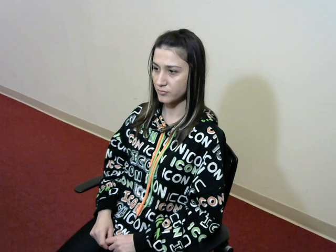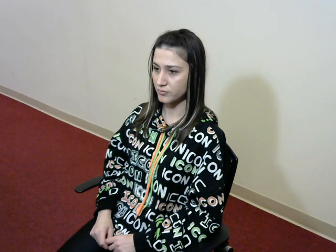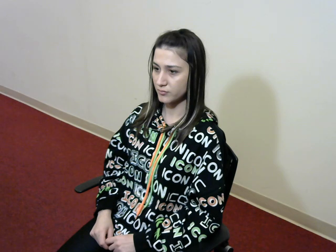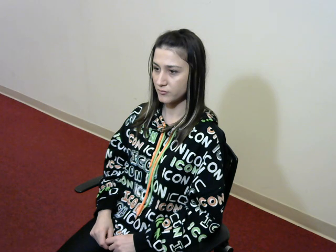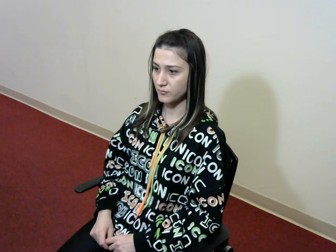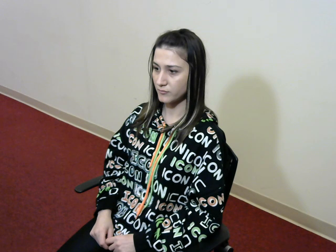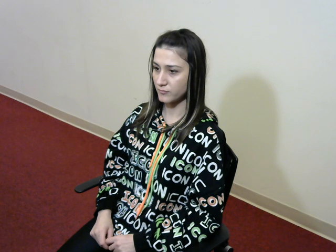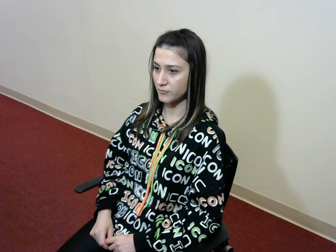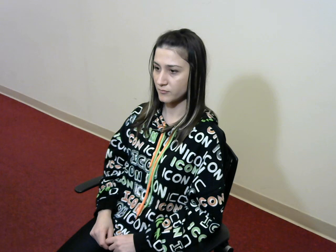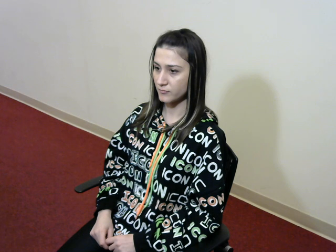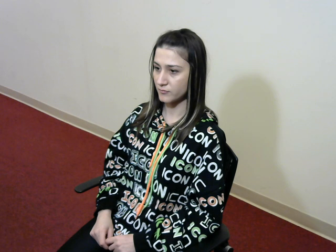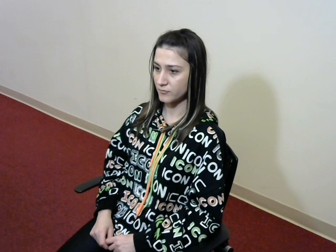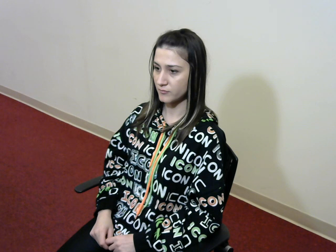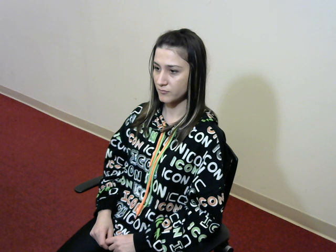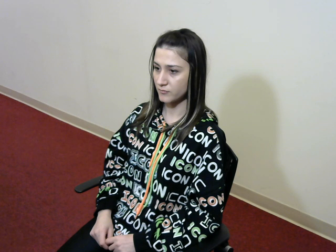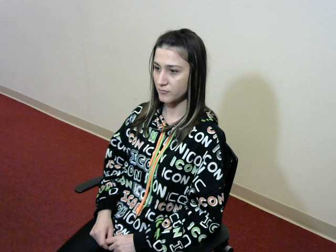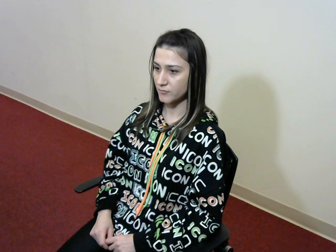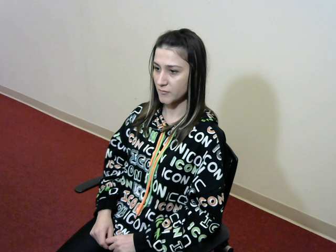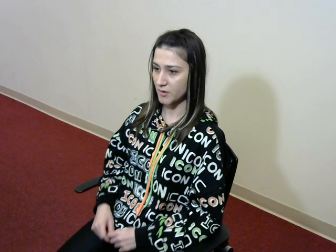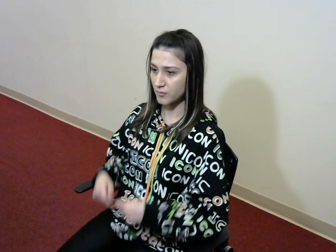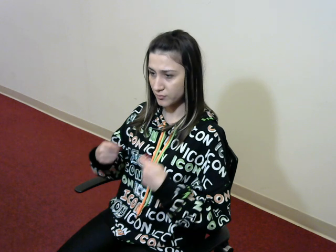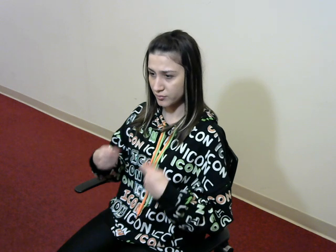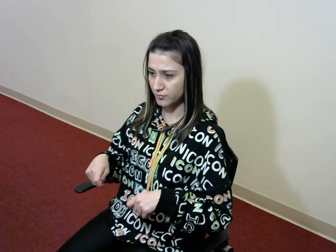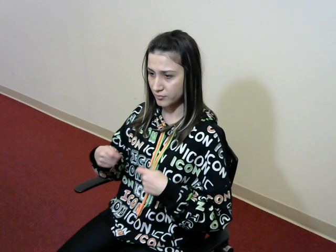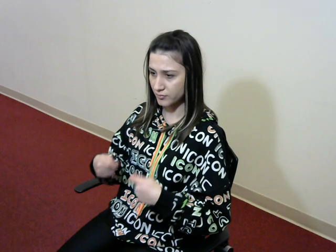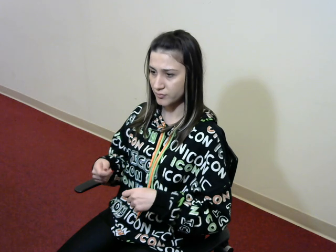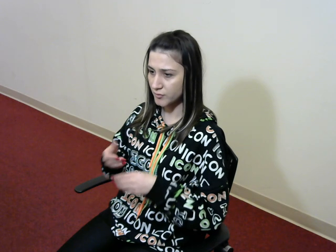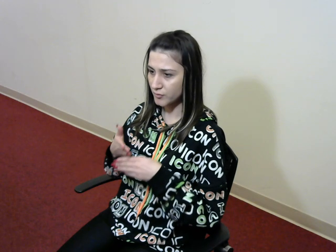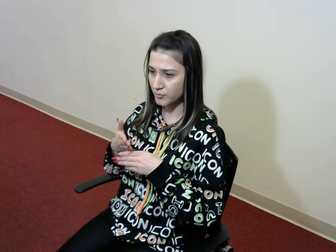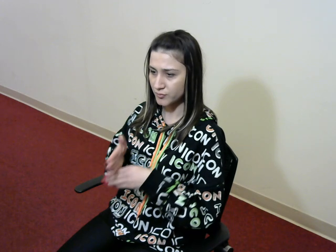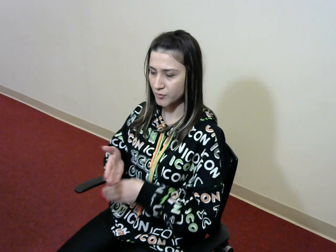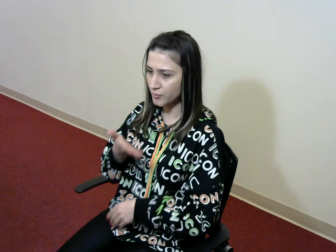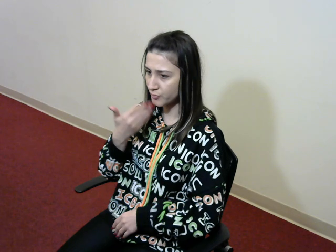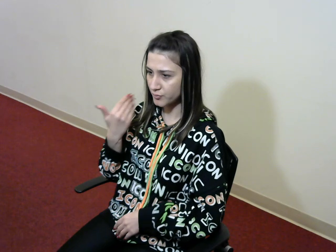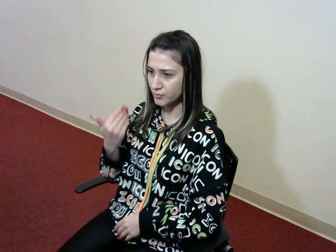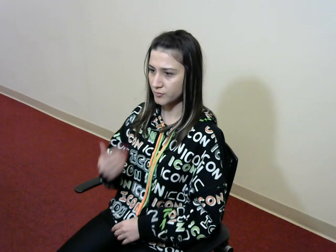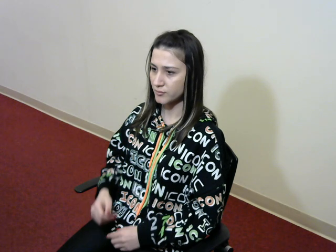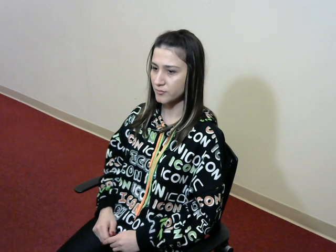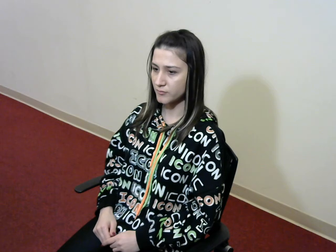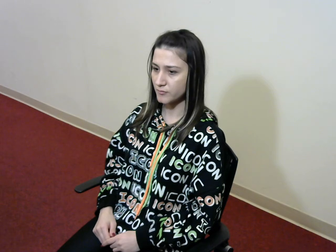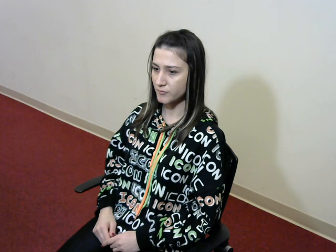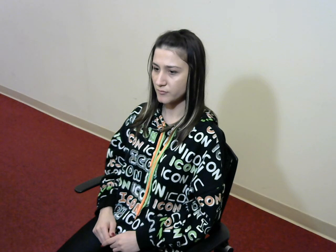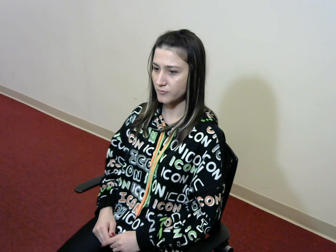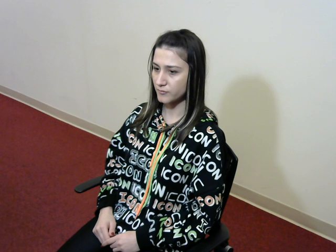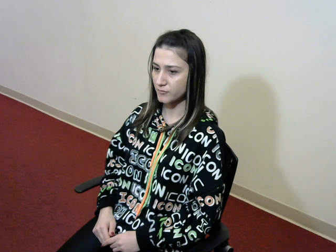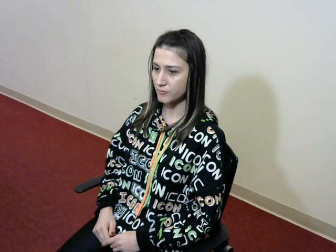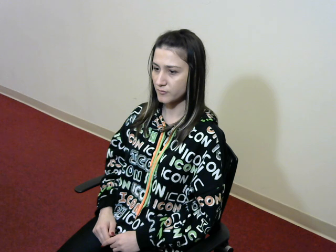Satıcının xırdası yox idi